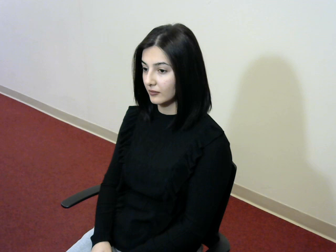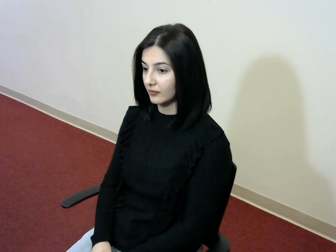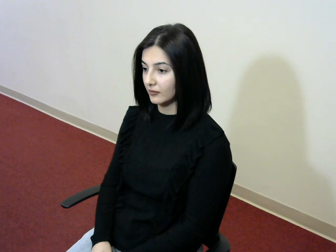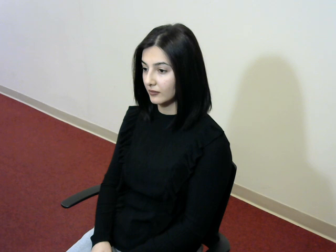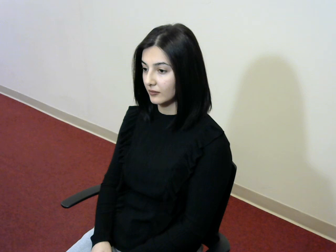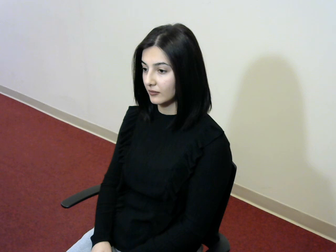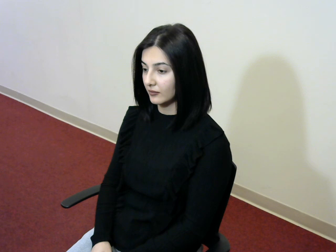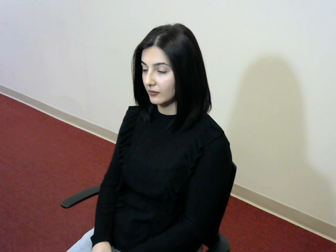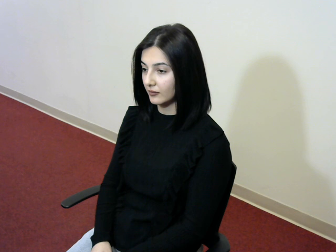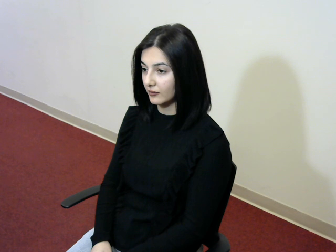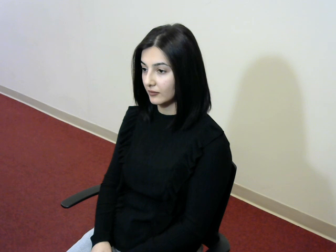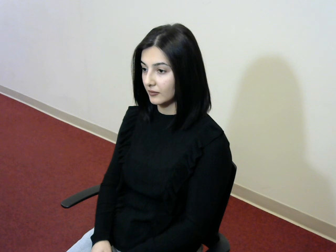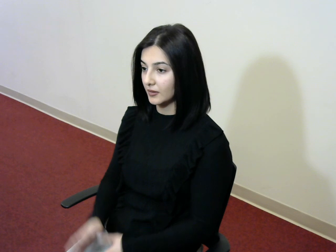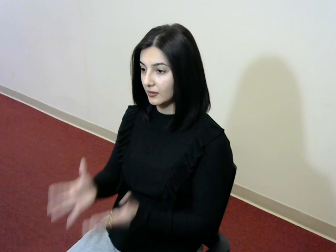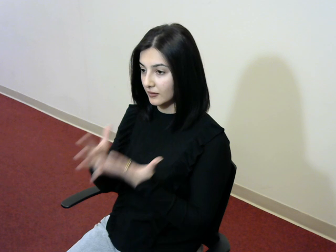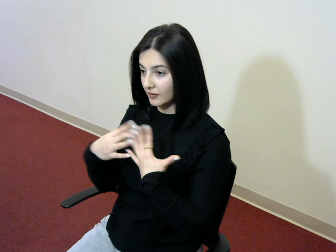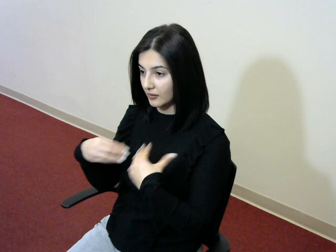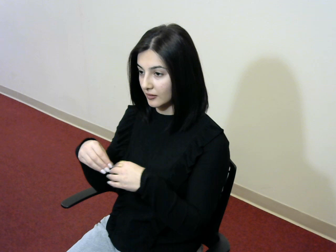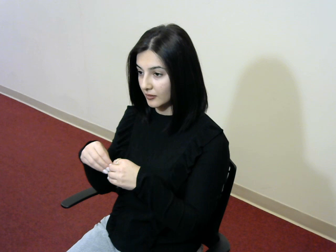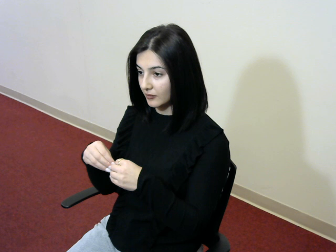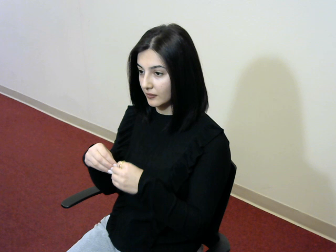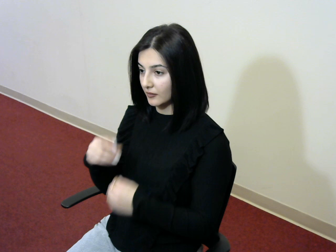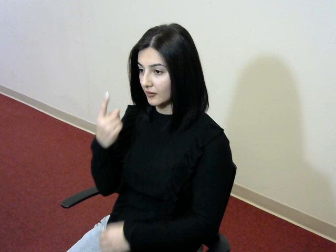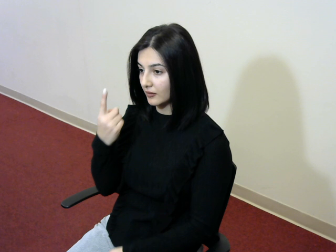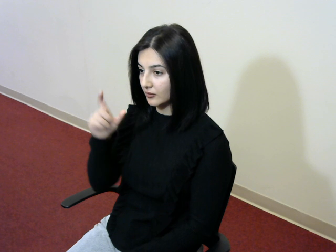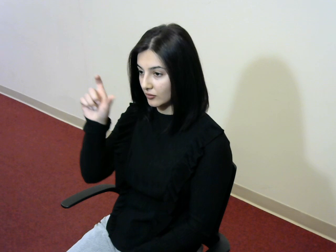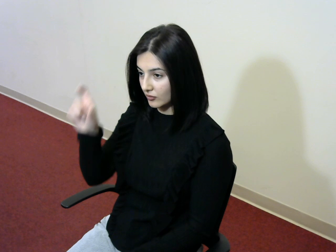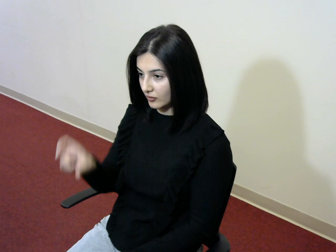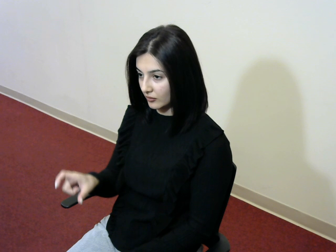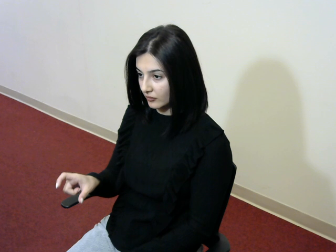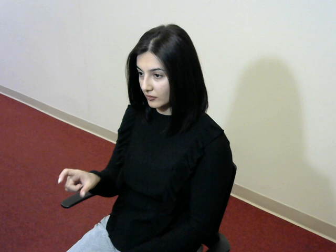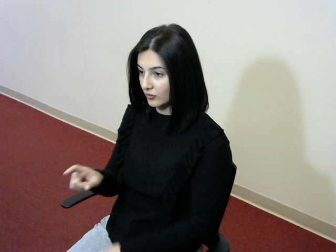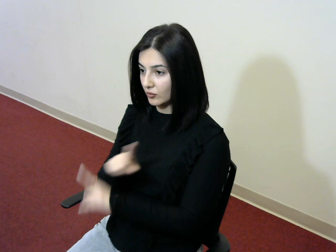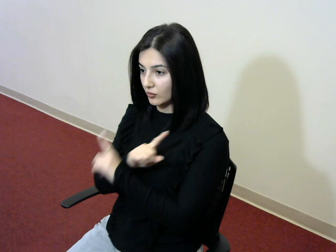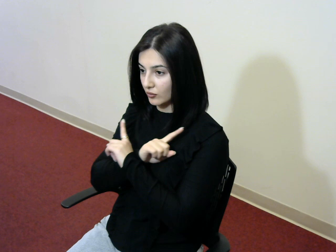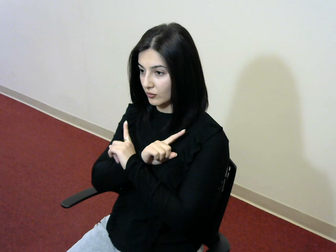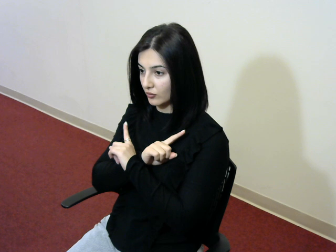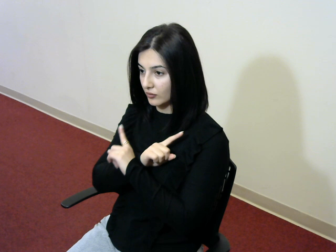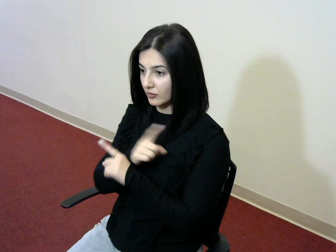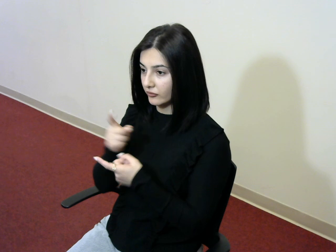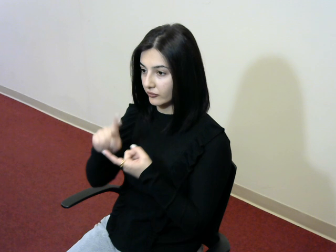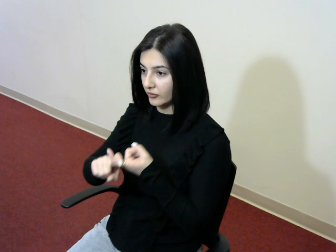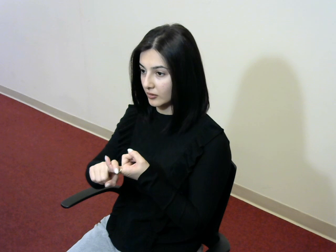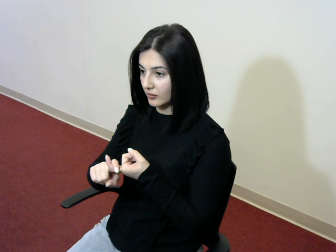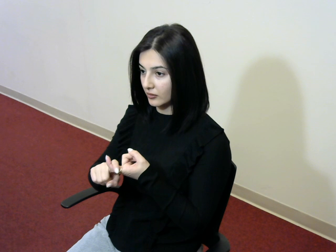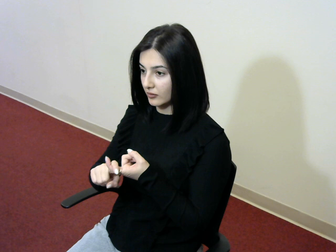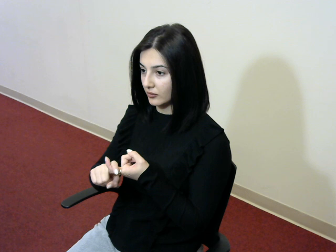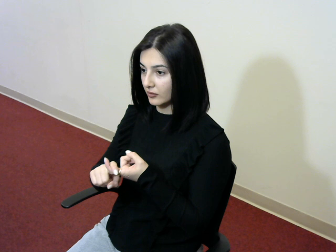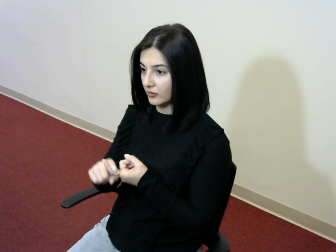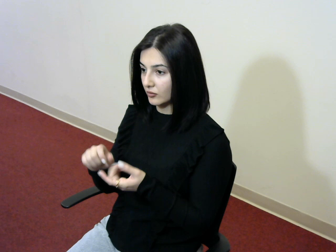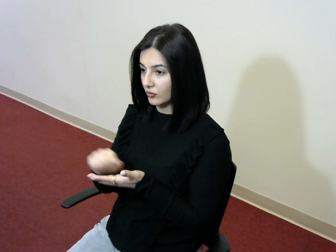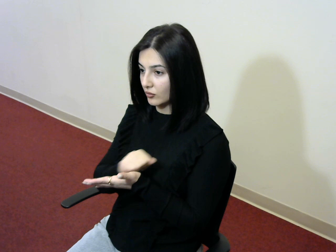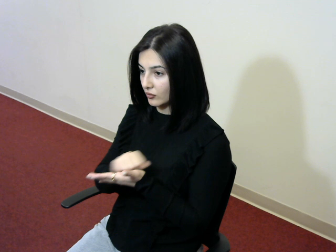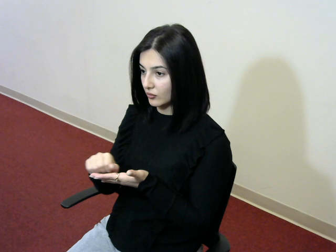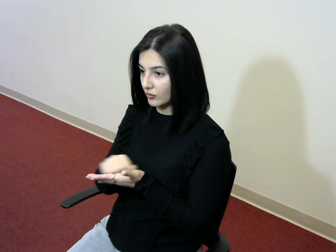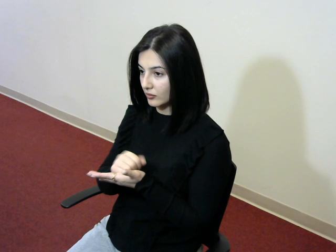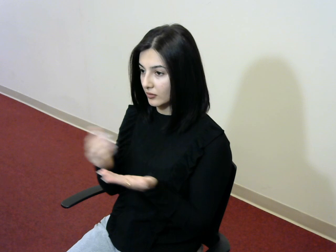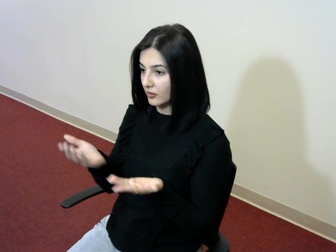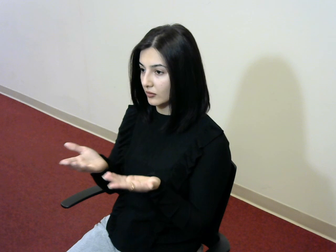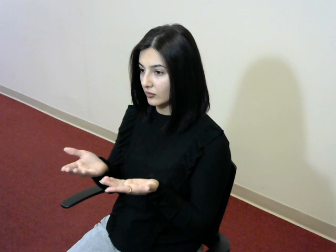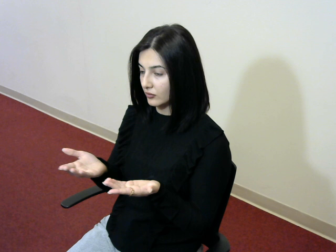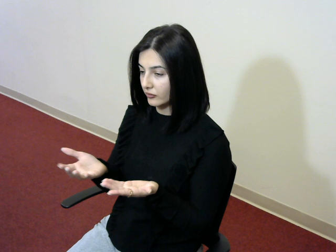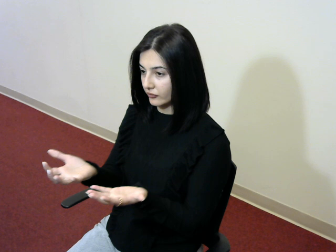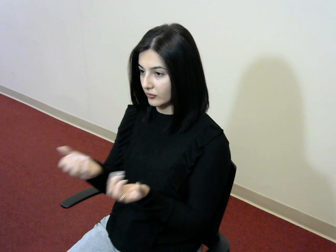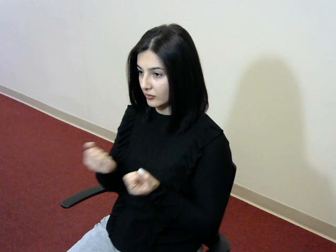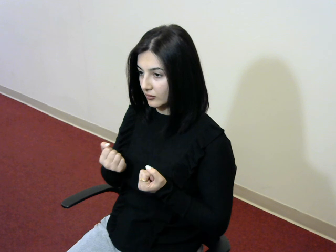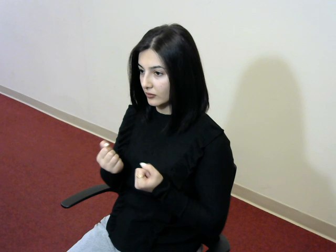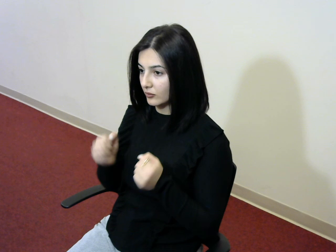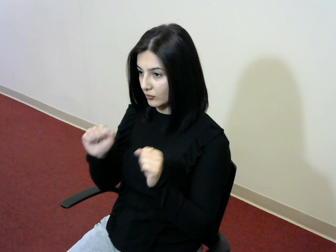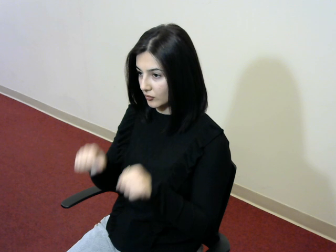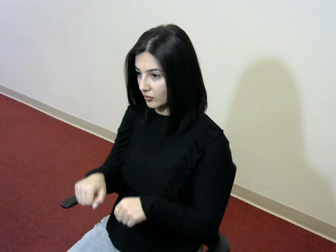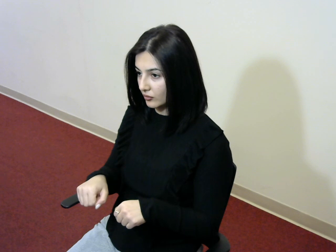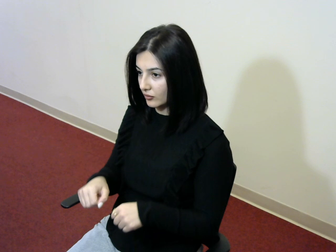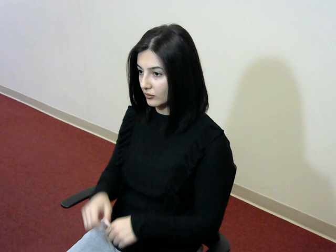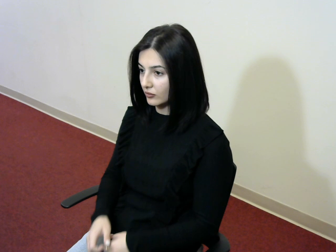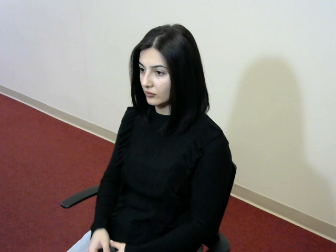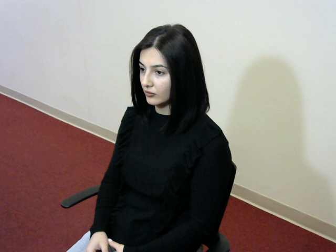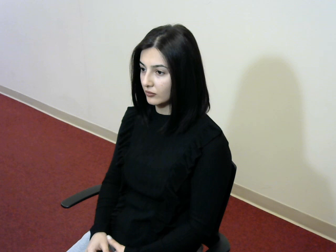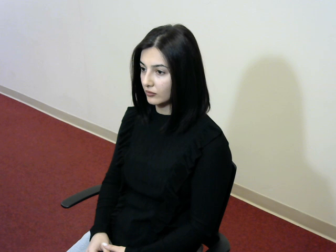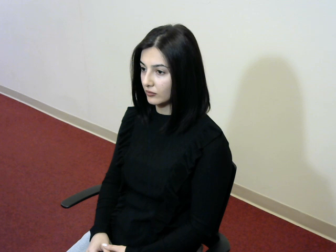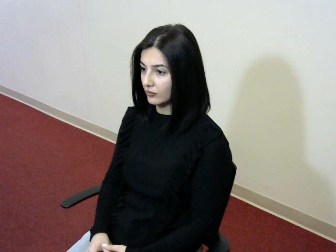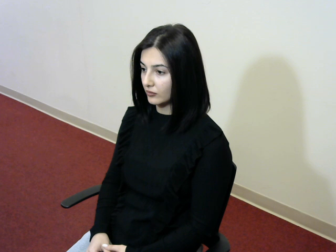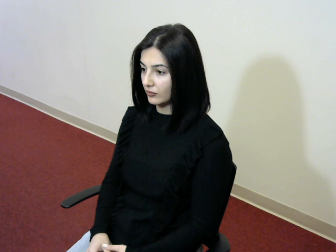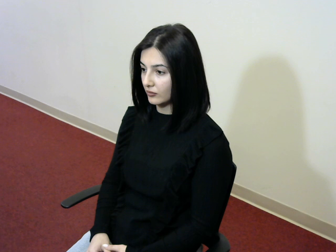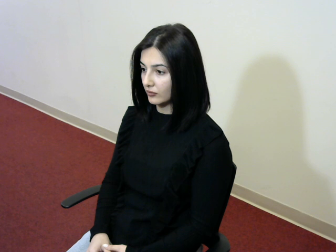Ailədən bir şəxsin ölməsi ilə bağlı sənəd necə almaq olar?